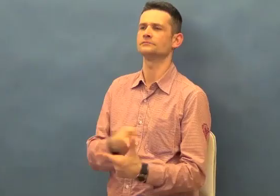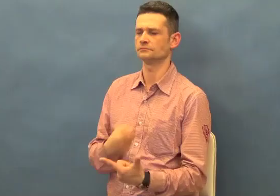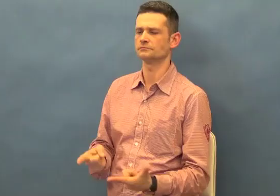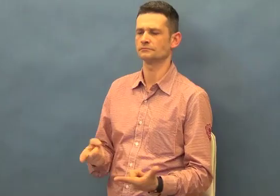Albo-albo.